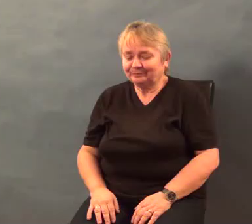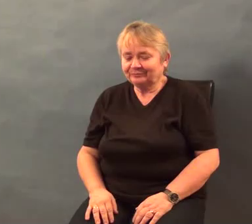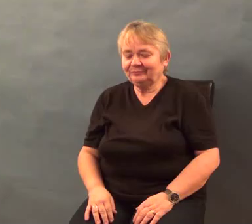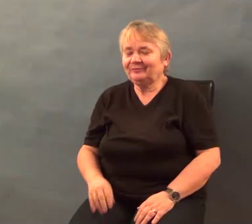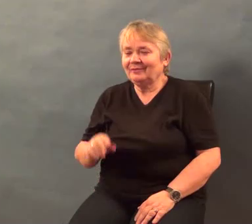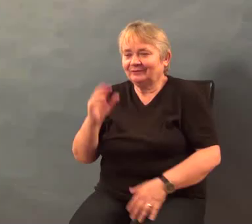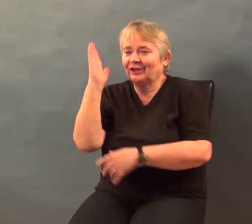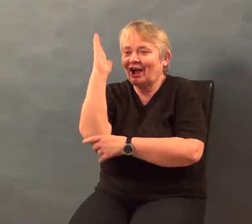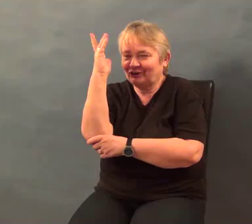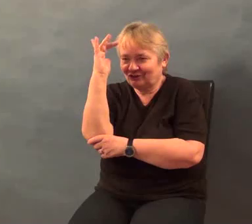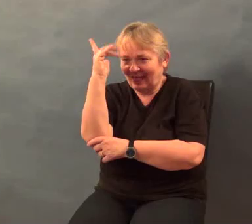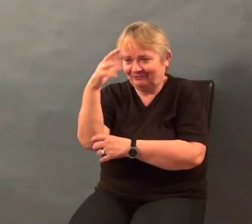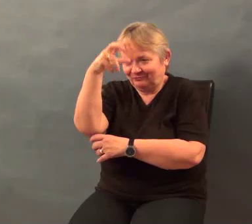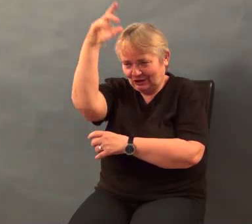Drzewo.